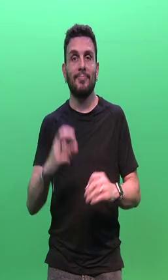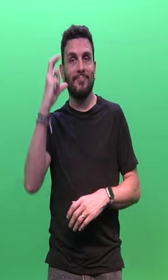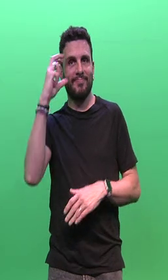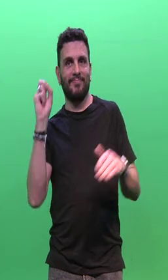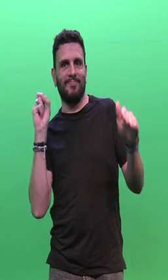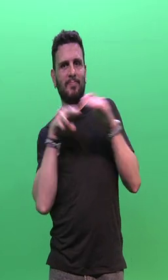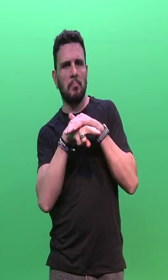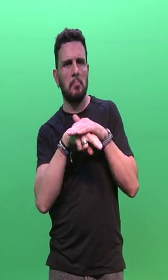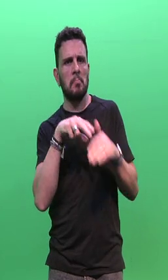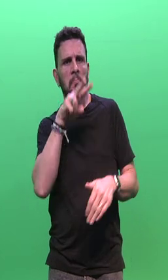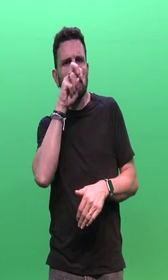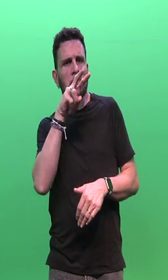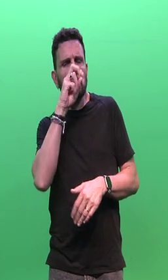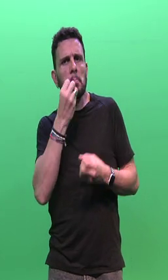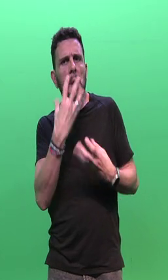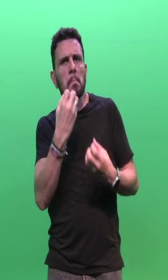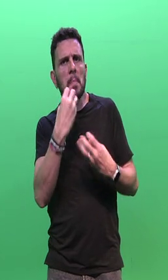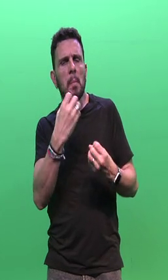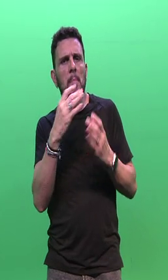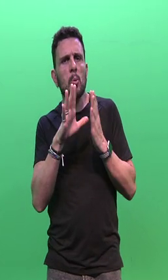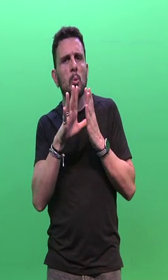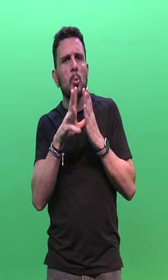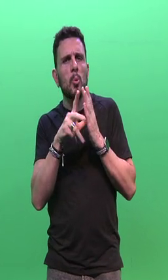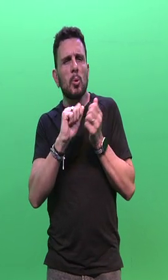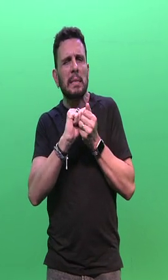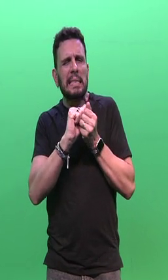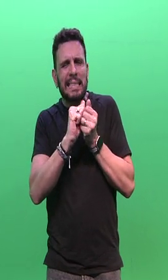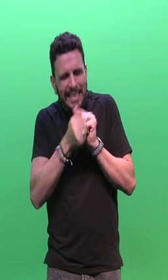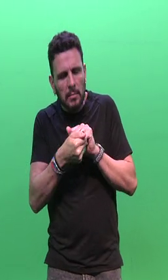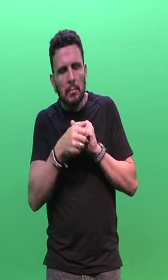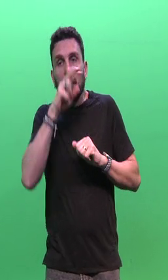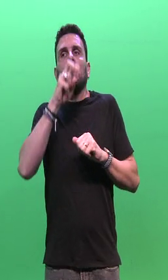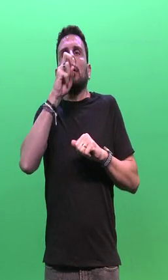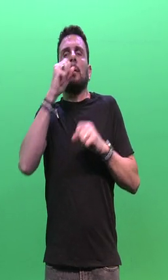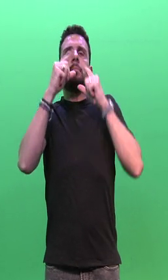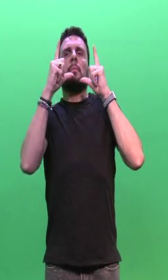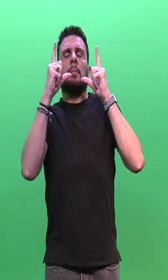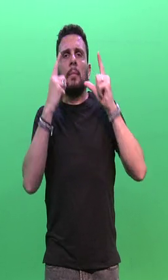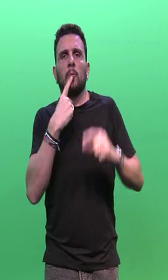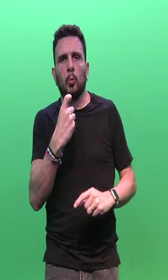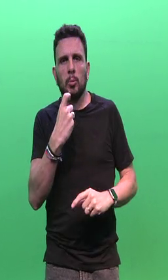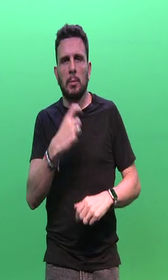Quan em poso al llit respiro bé, però més tard, quan em quedo adormit m'ofego i em desperto, em costa.